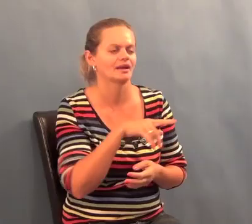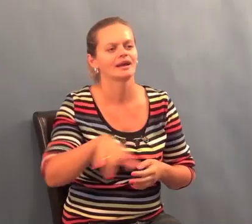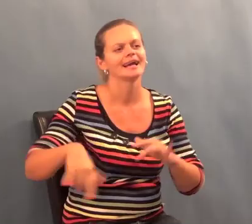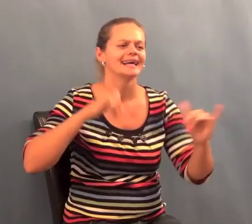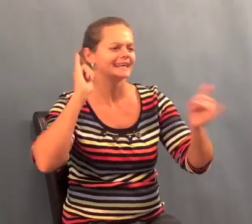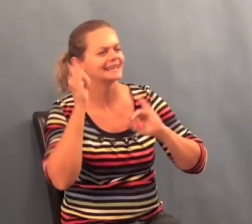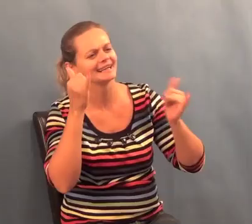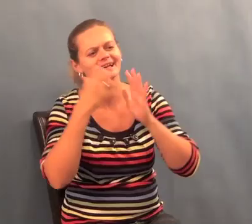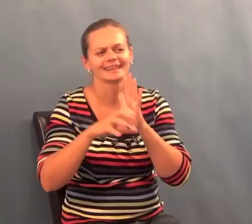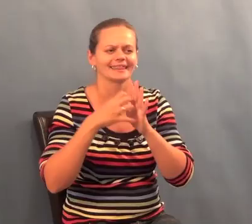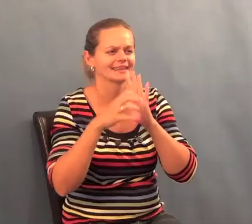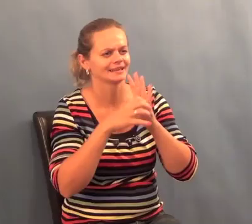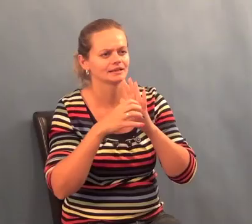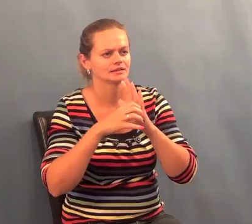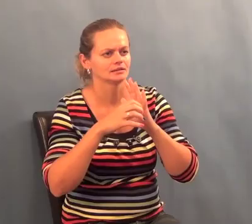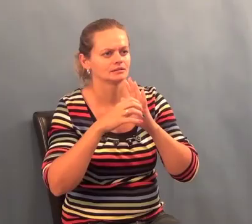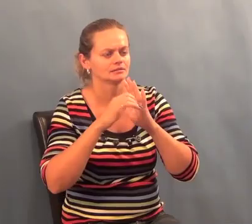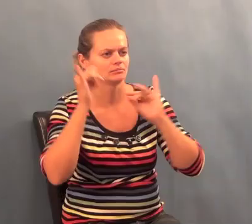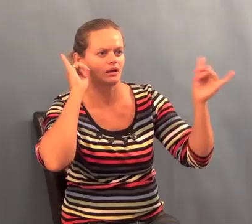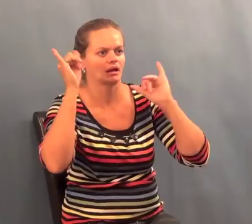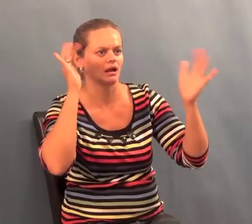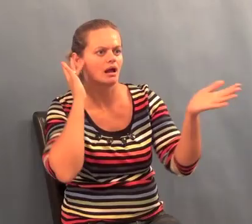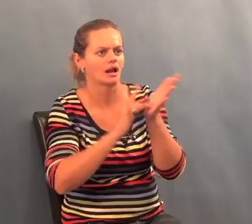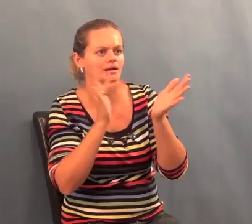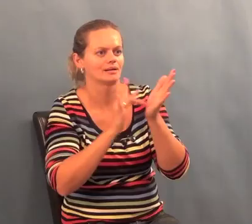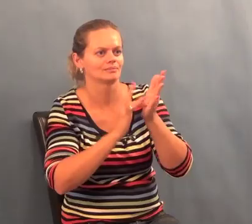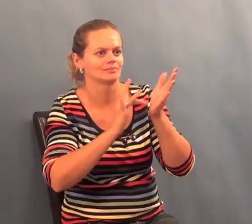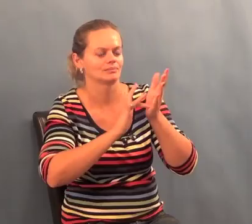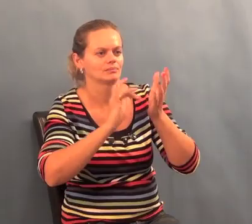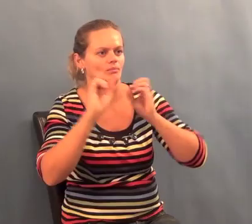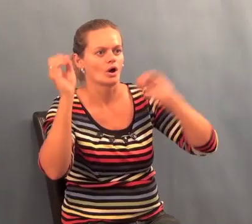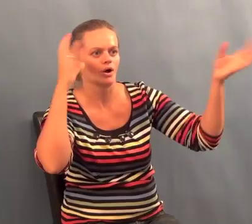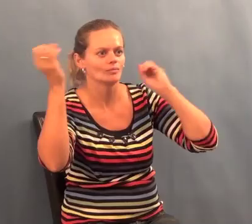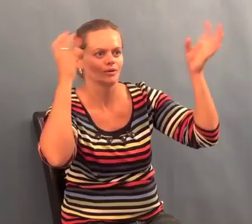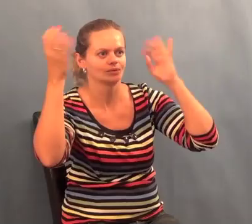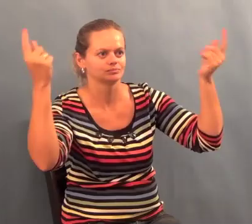Impreza, rozmowy, gadają, krzyczą a tu nagle alarm.